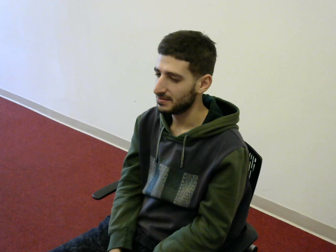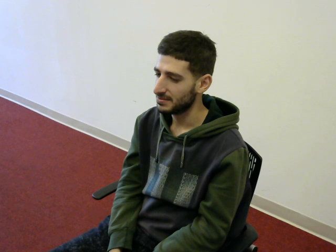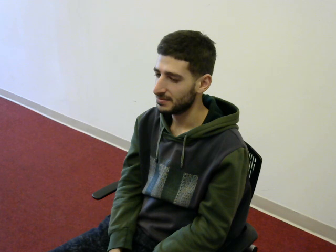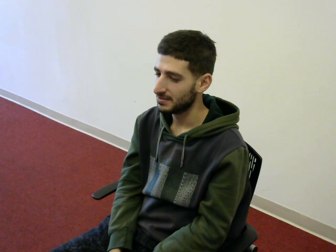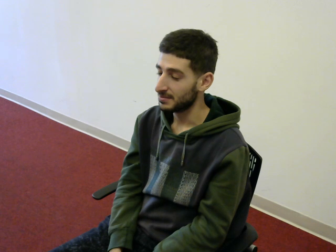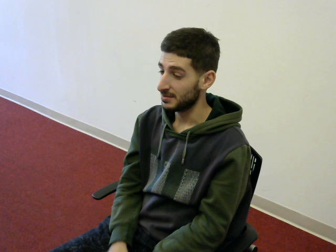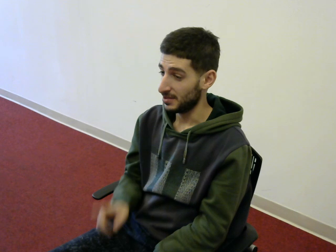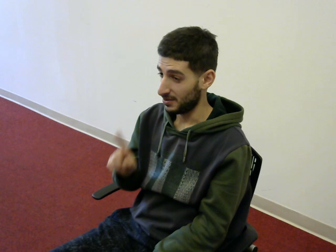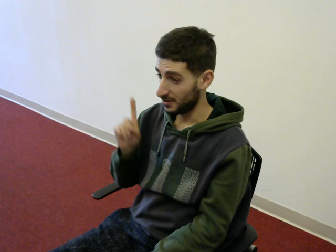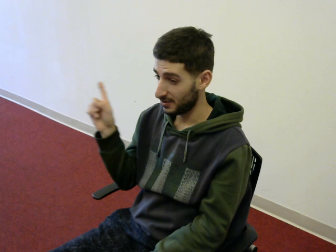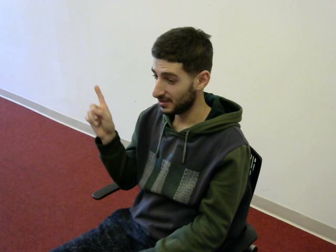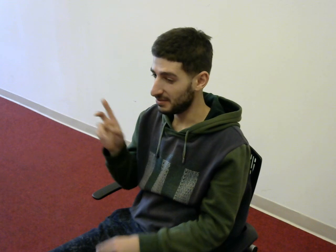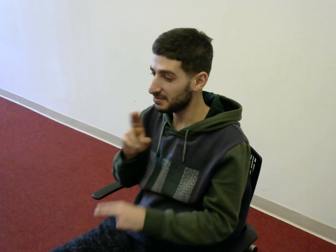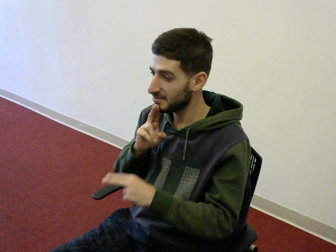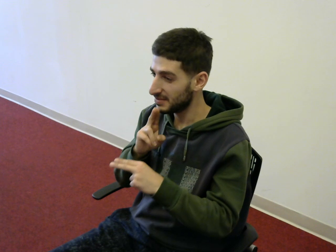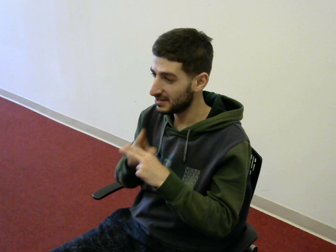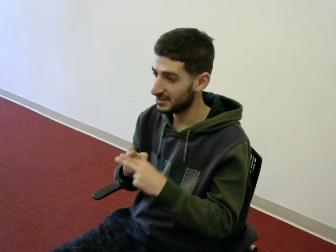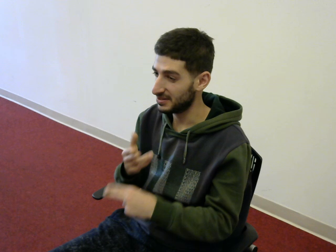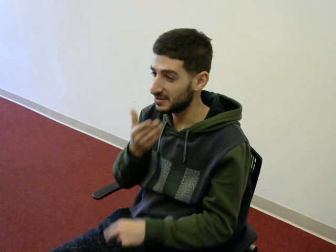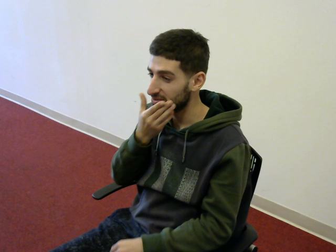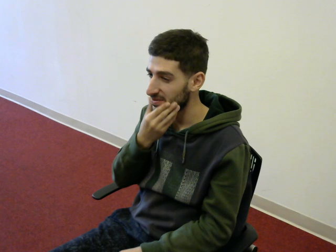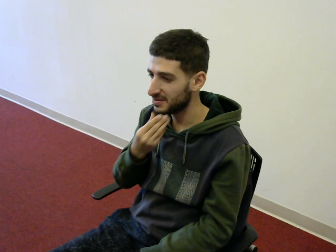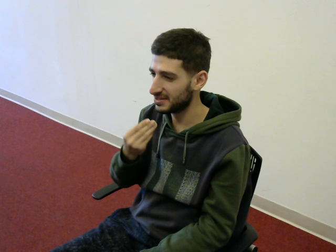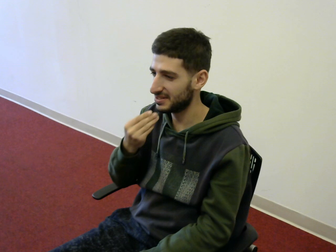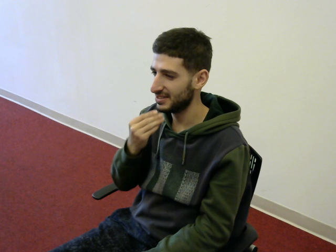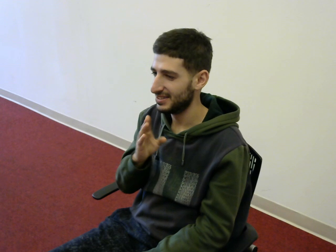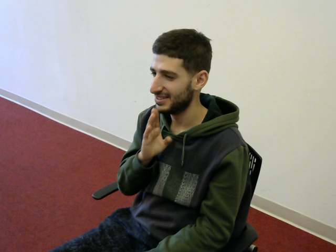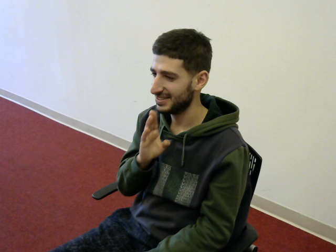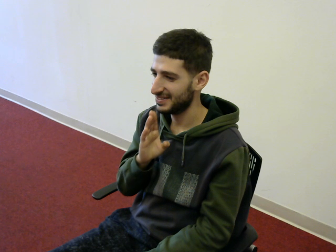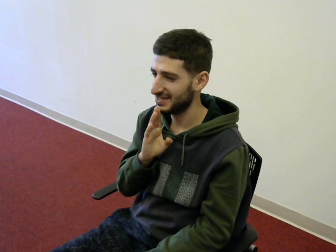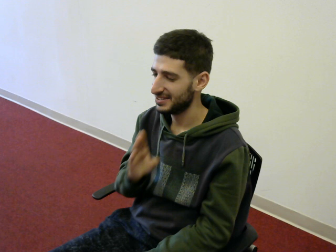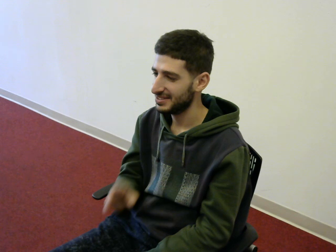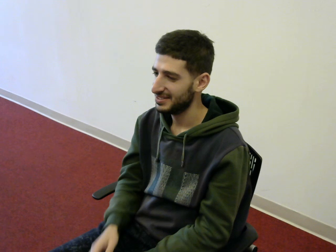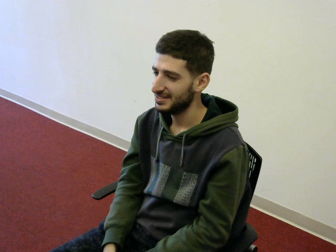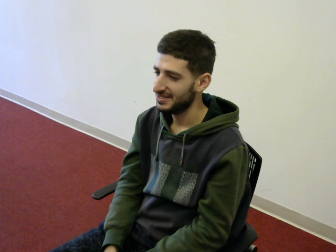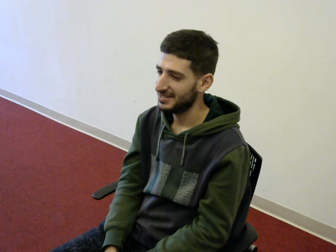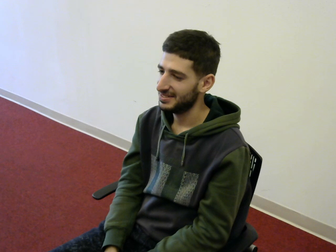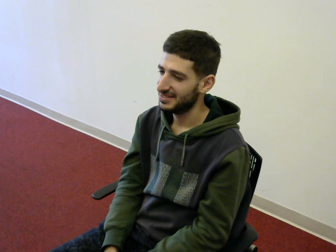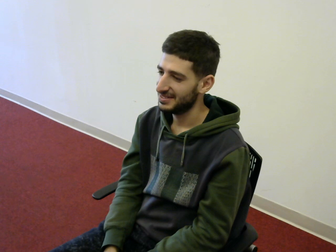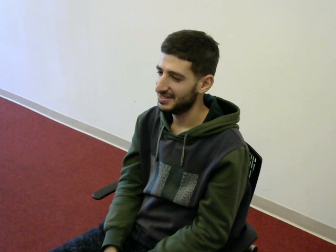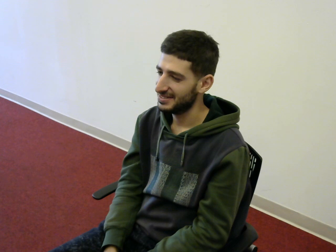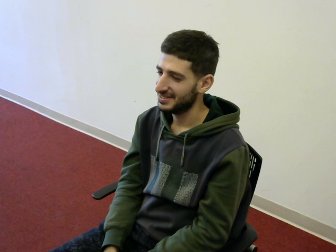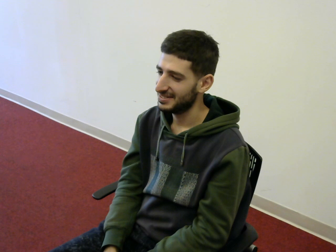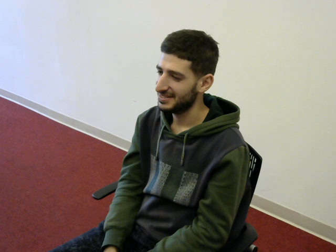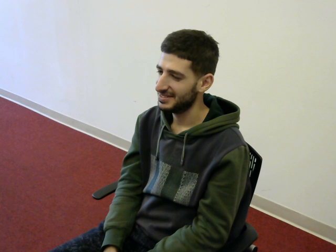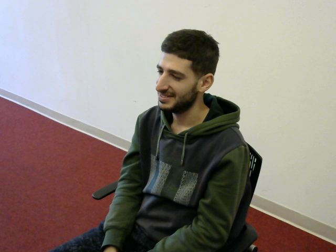Onun bacısı gözəl qızdır